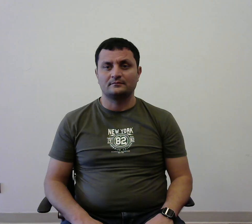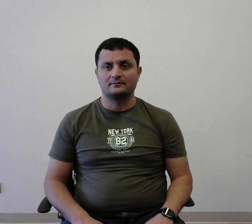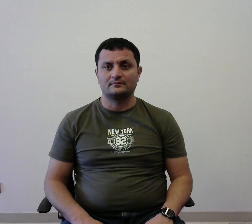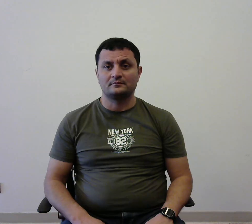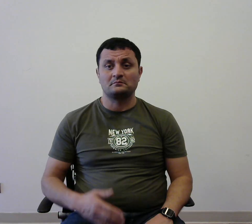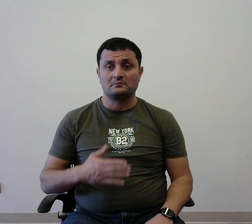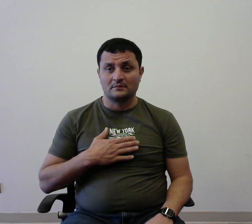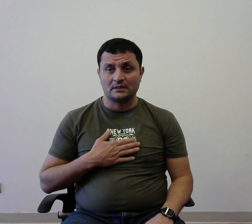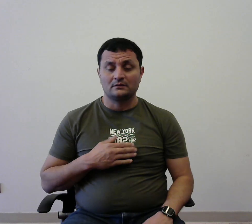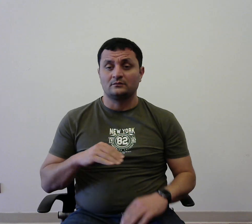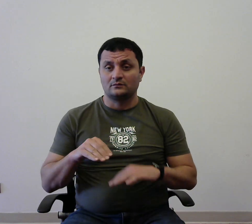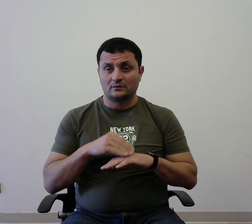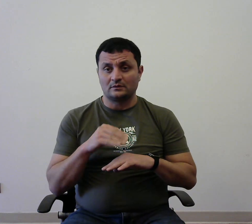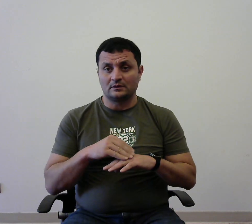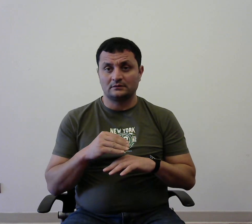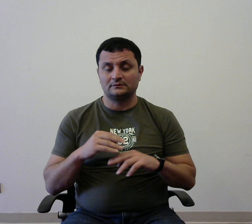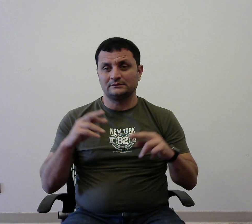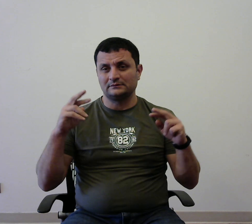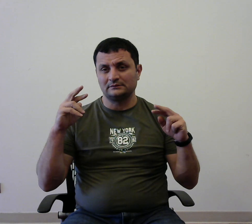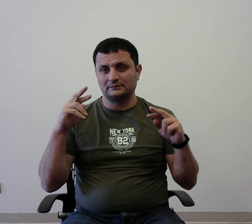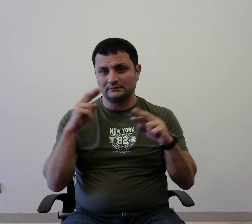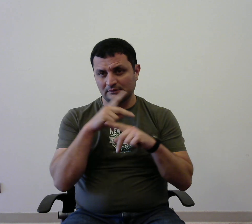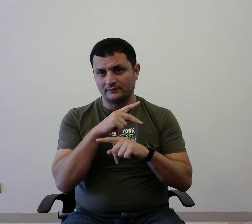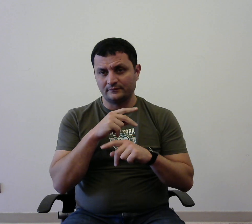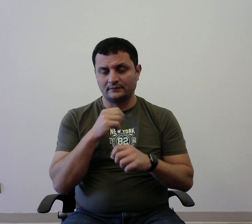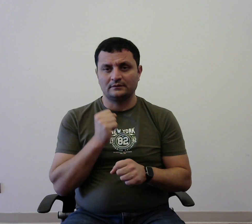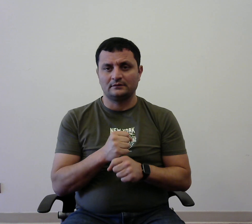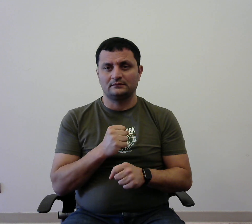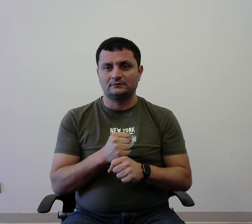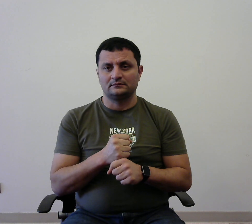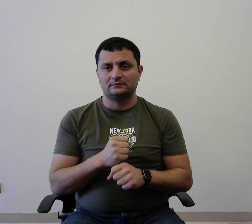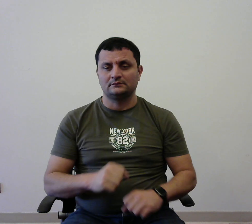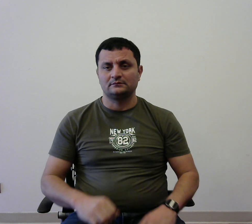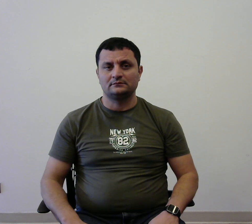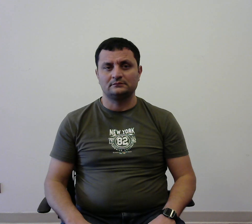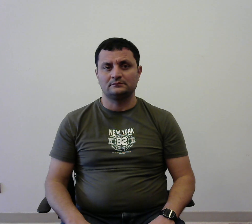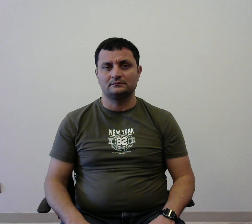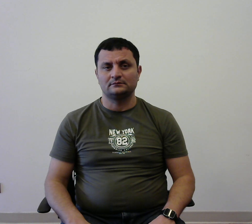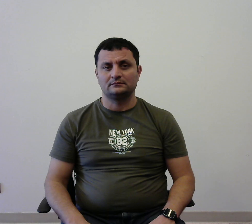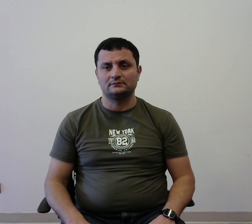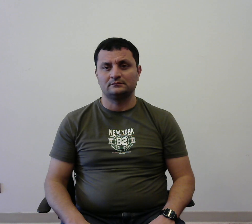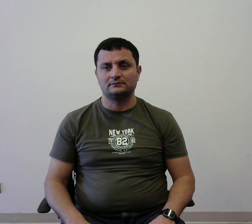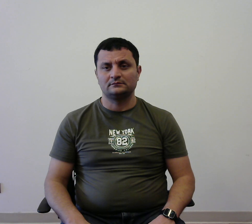Mənim həyat yoldaşım səhv edib